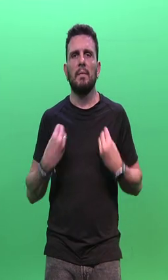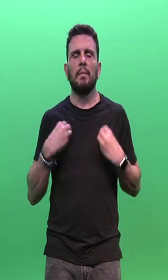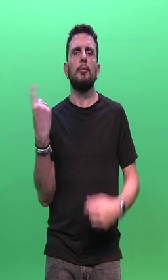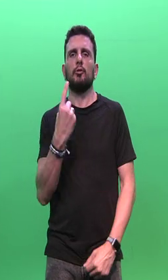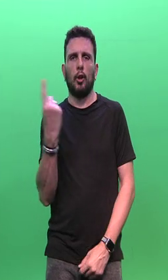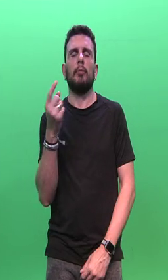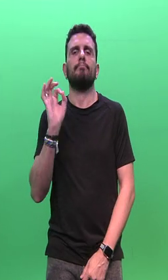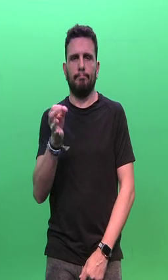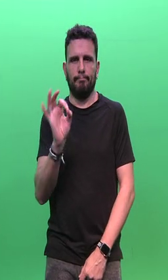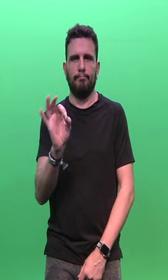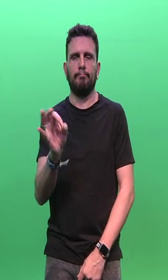Visc sol, sí.